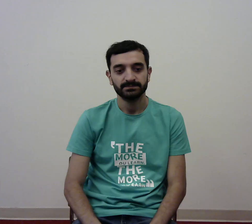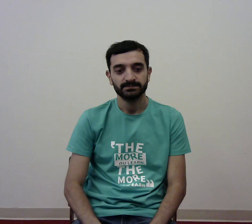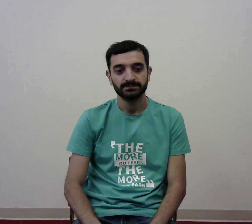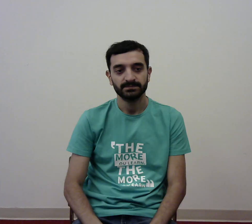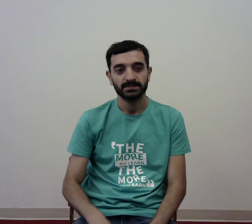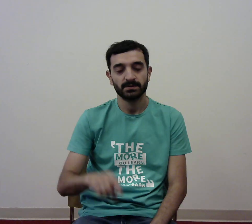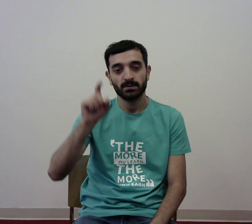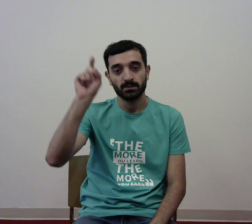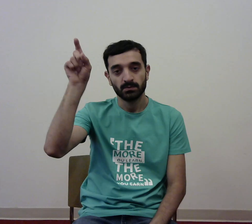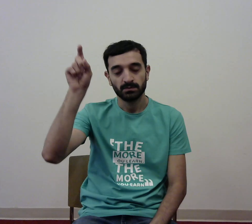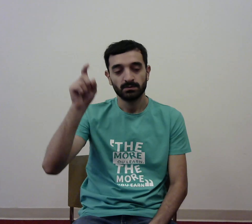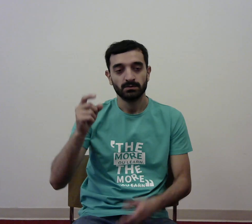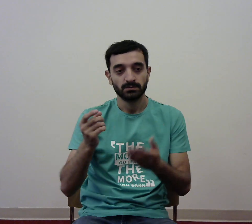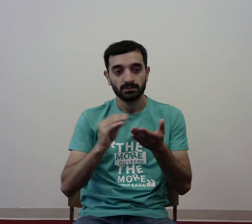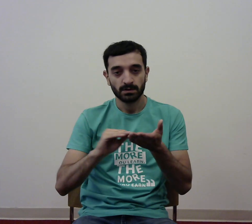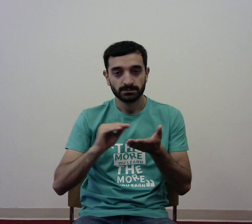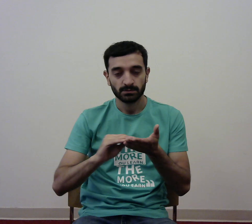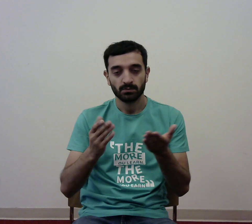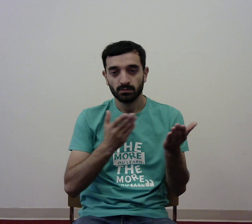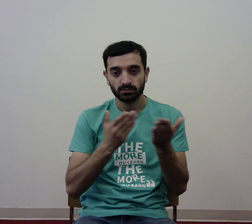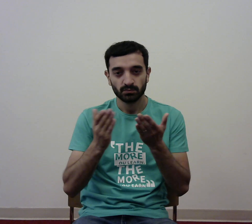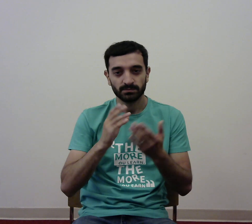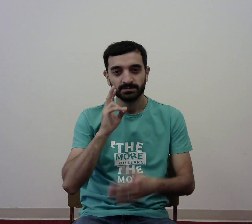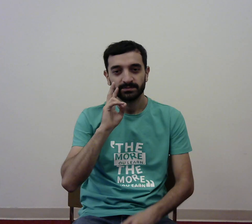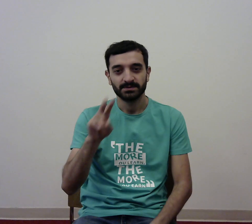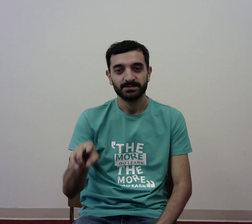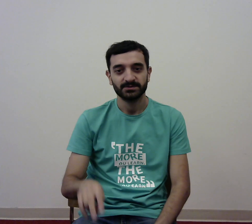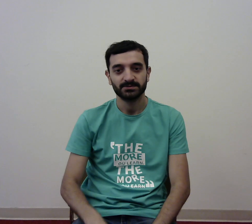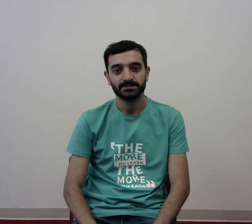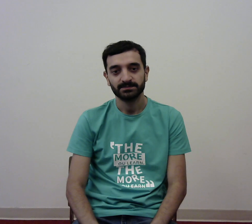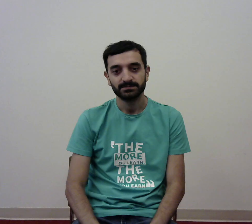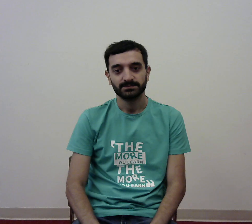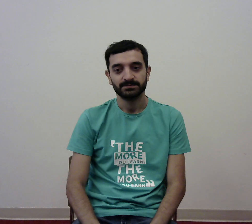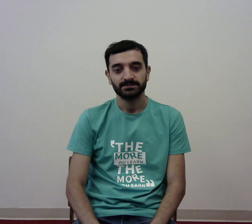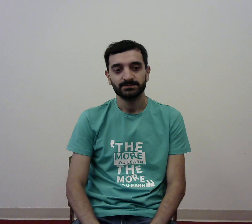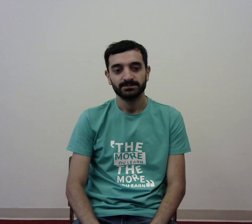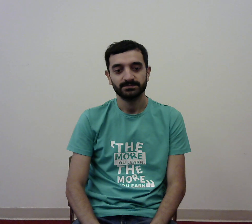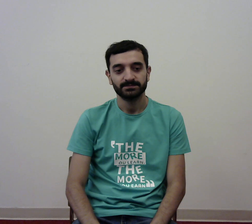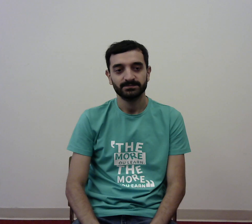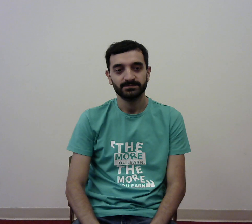O yazıb-oxuya bilmir